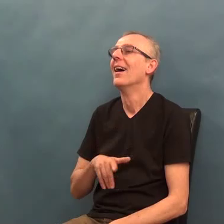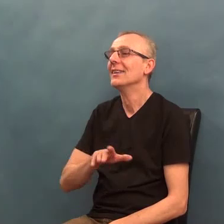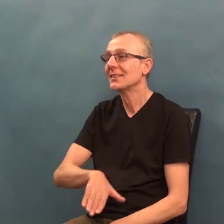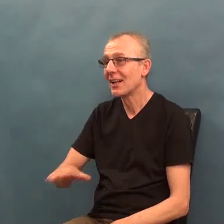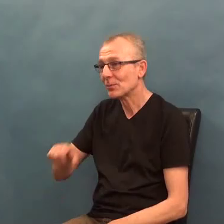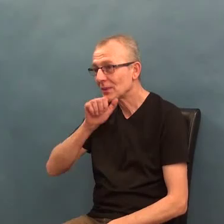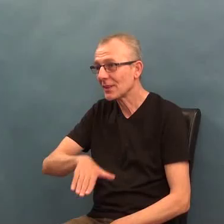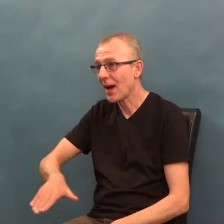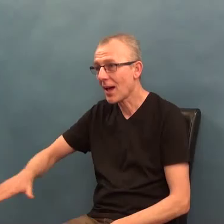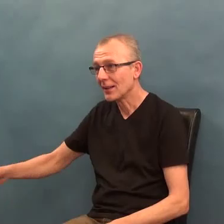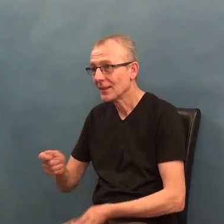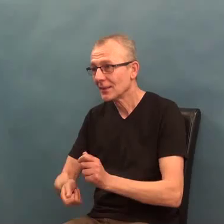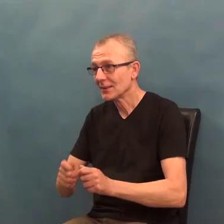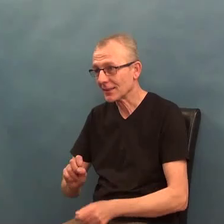Dzieci lubią grać na cymbałkach.